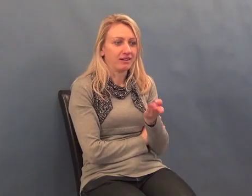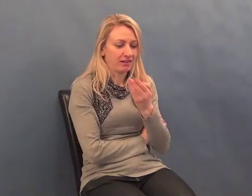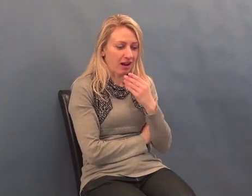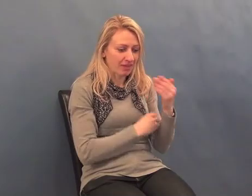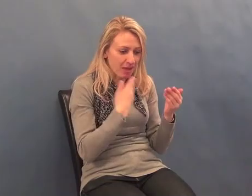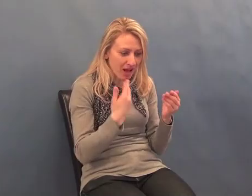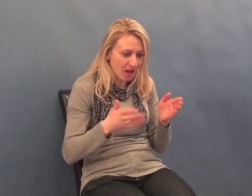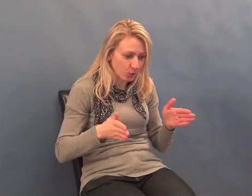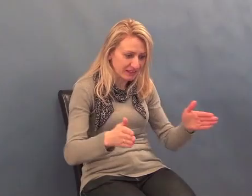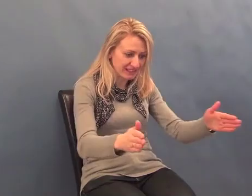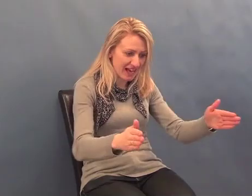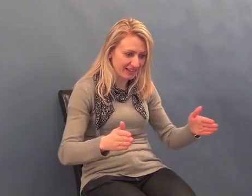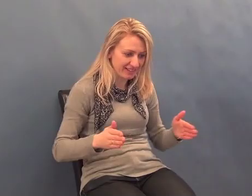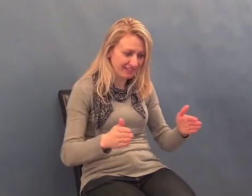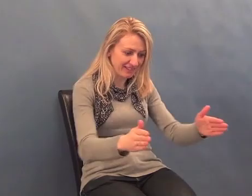Nie ma ulicy.